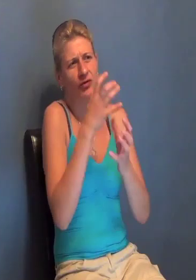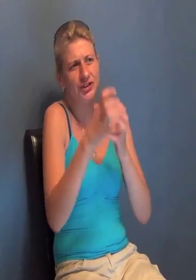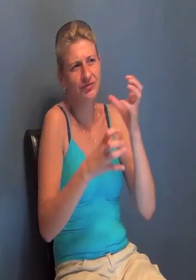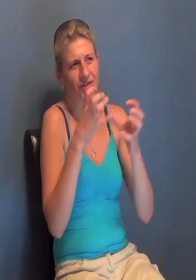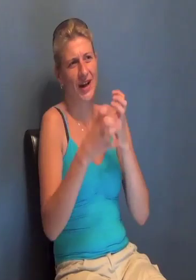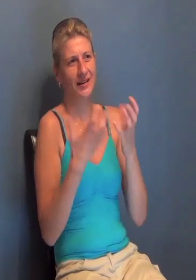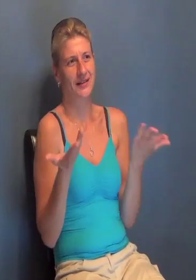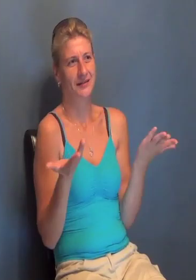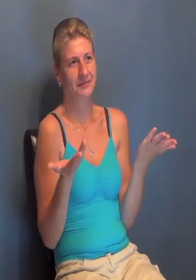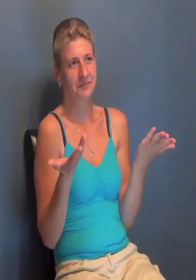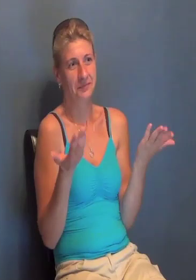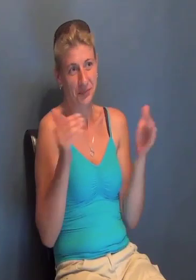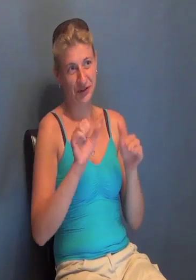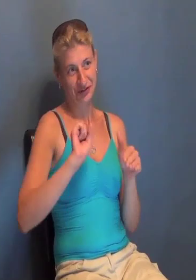Nowy Świat?